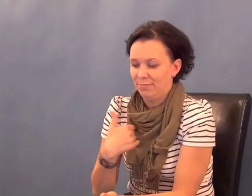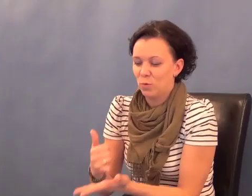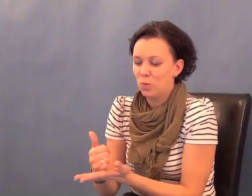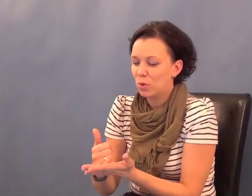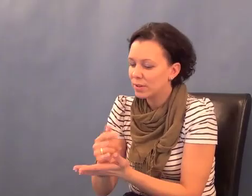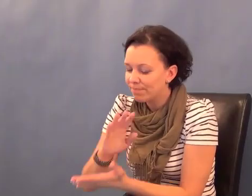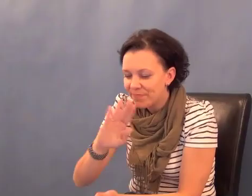Nie.